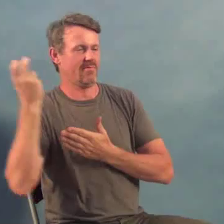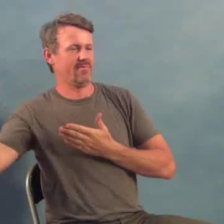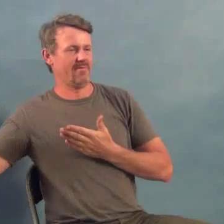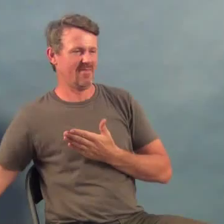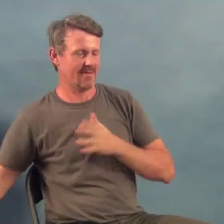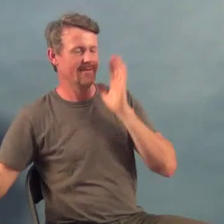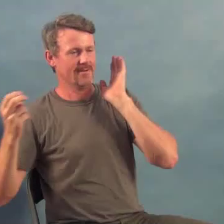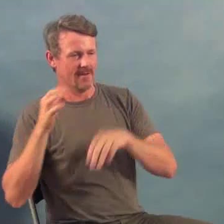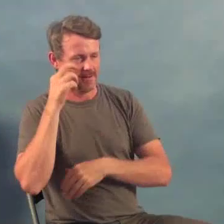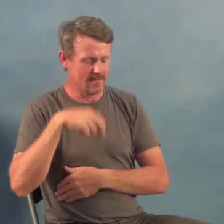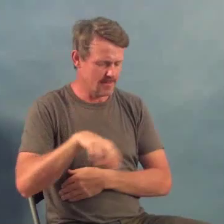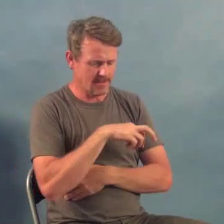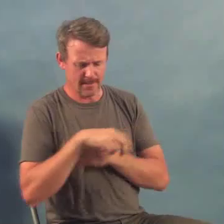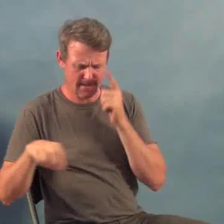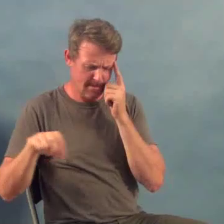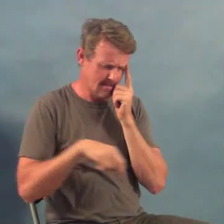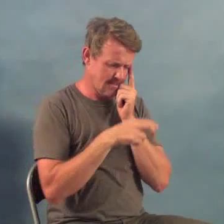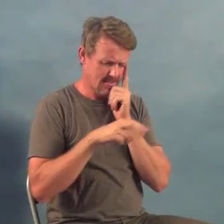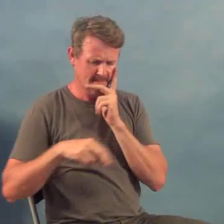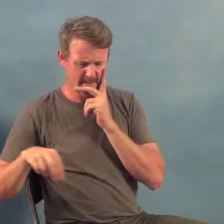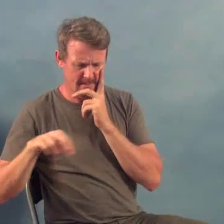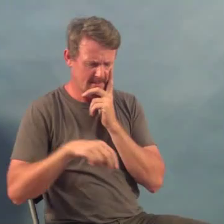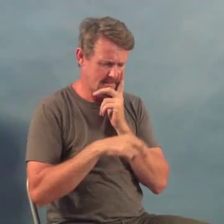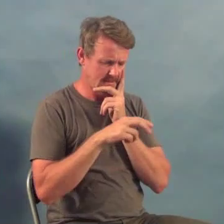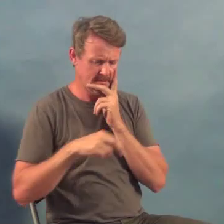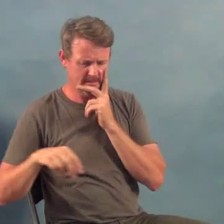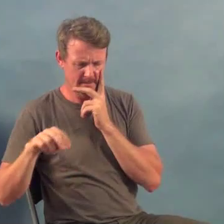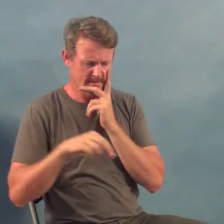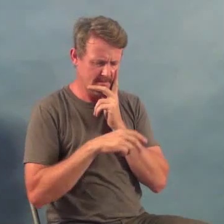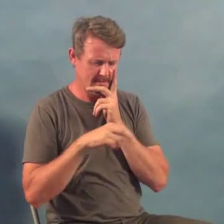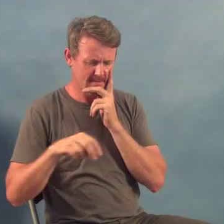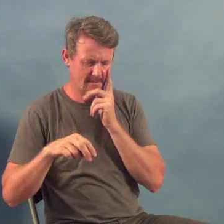A tam. Kot chodzi w koło, myśli nad czymś.